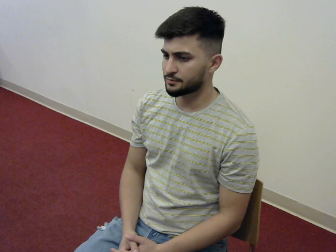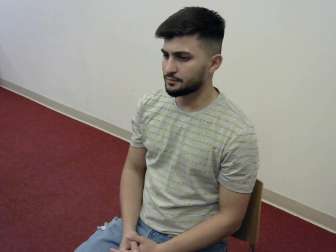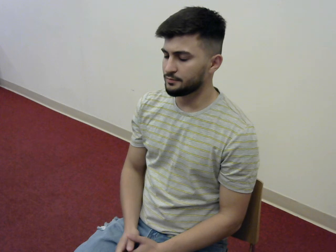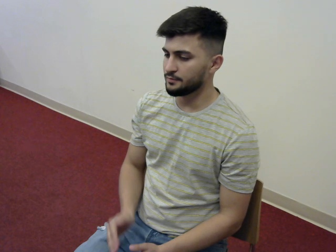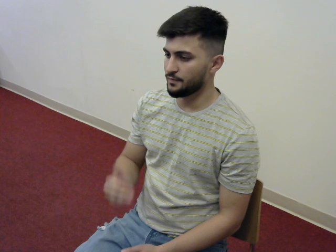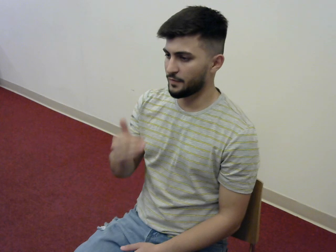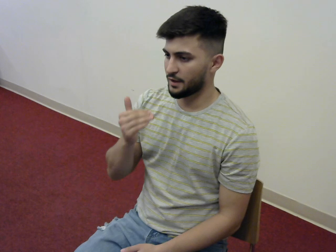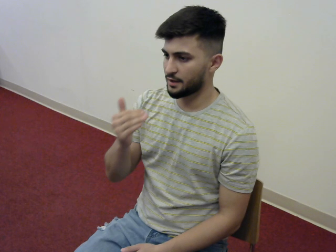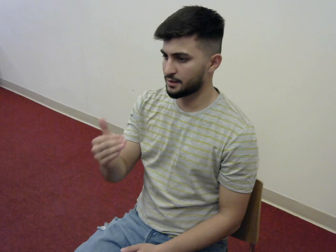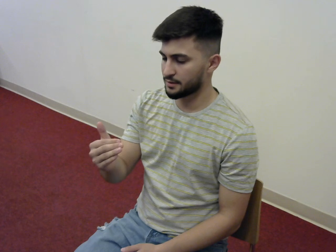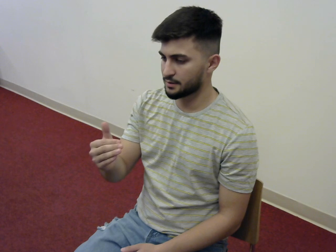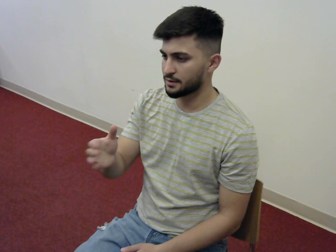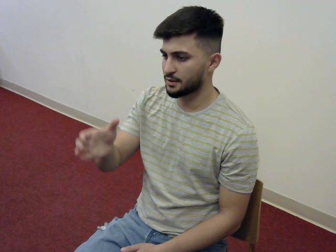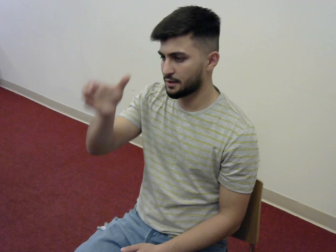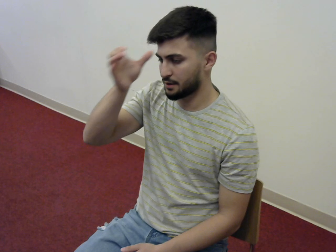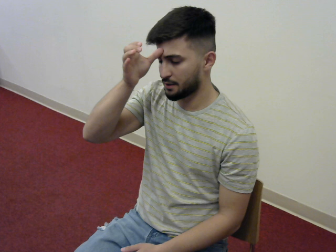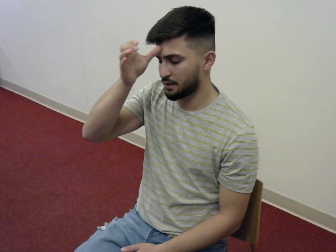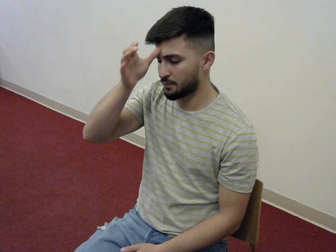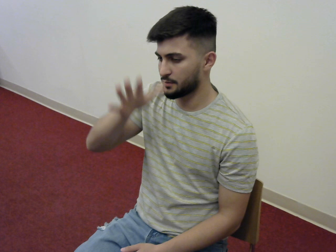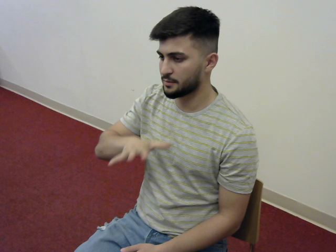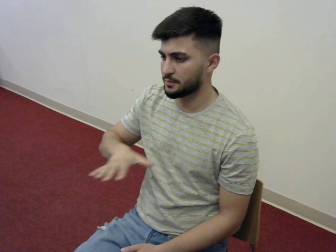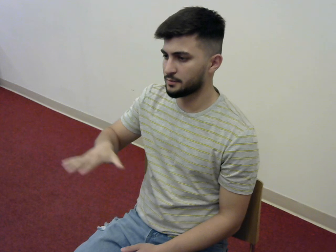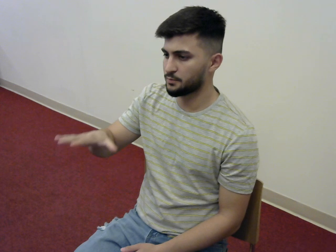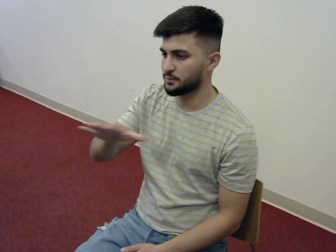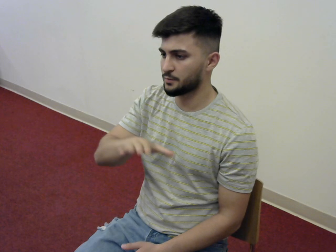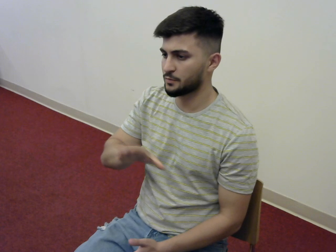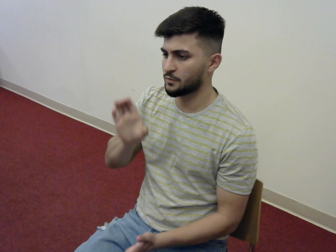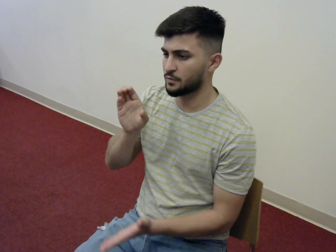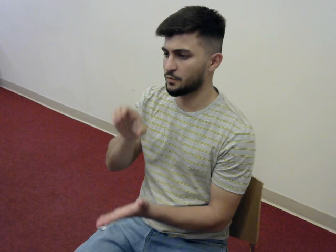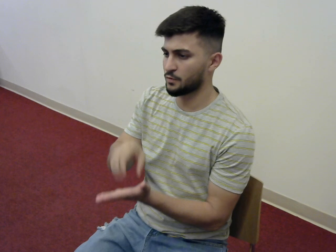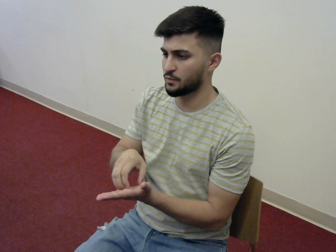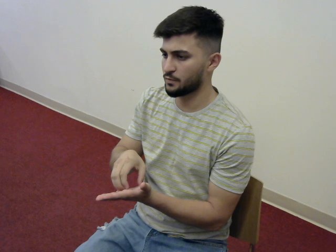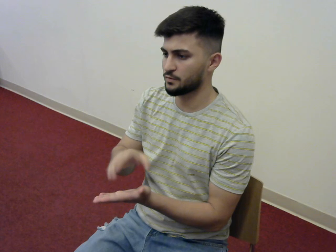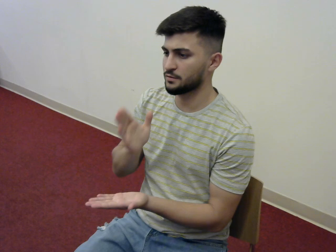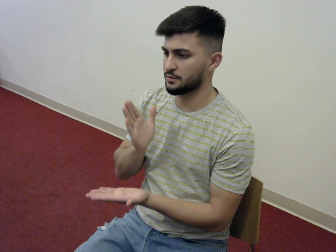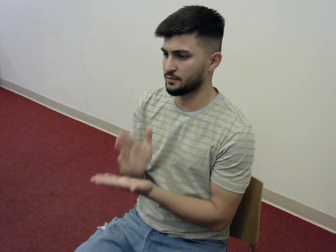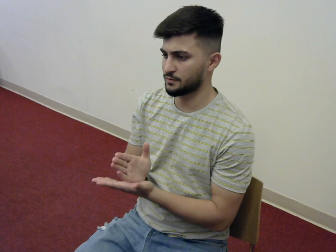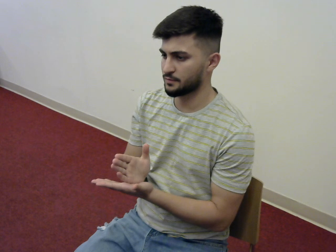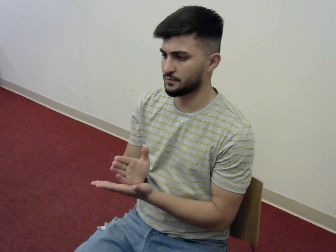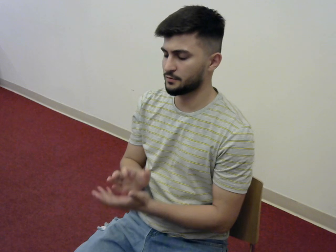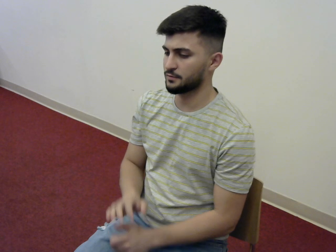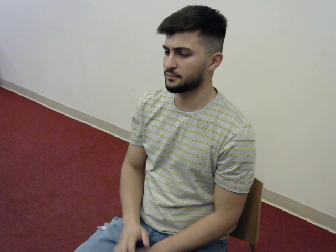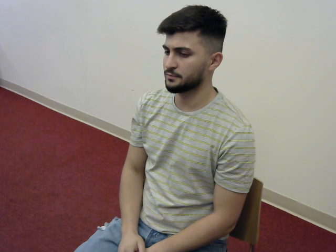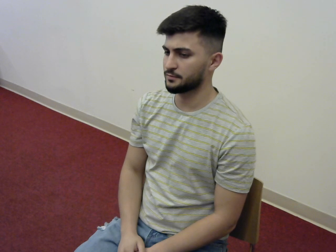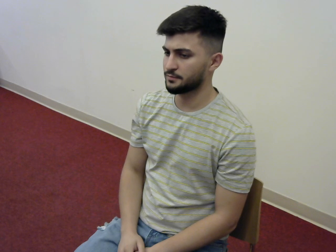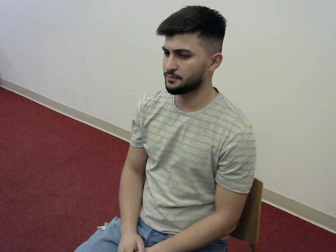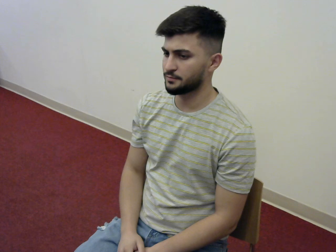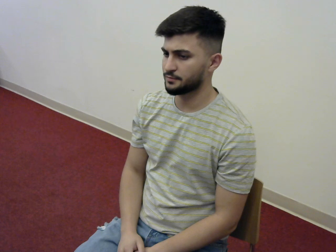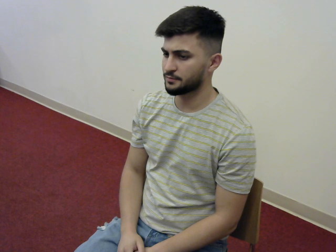Sizin Elmlər Akademiyası tərəfdə ofisiniz varmı?